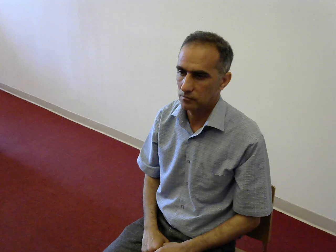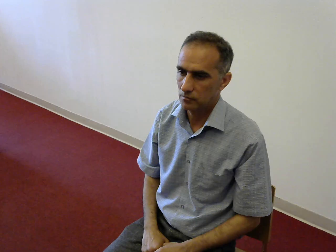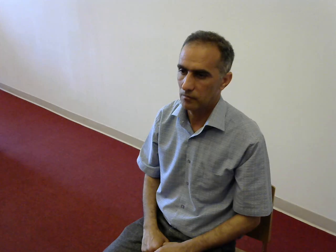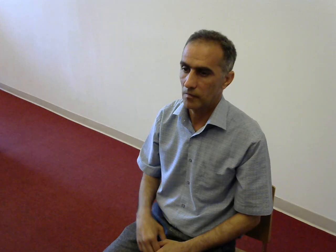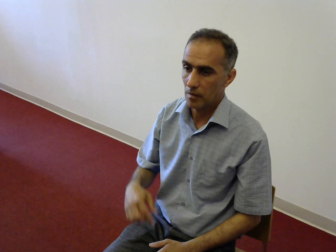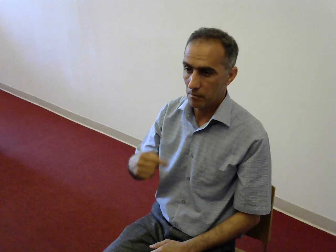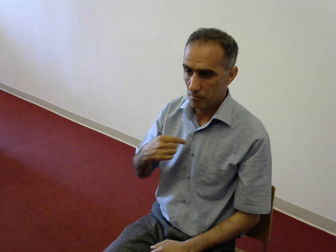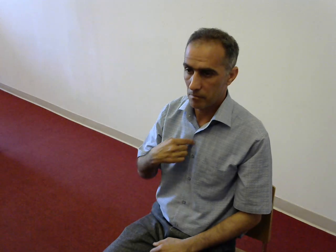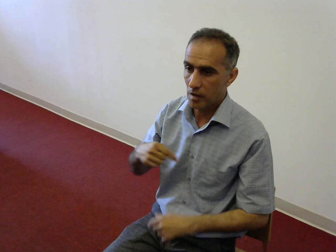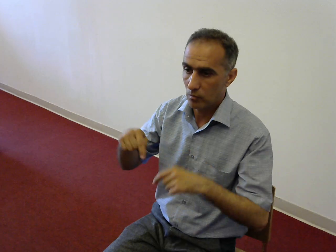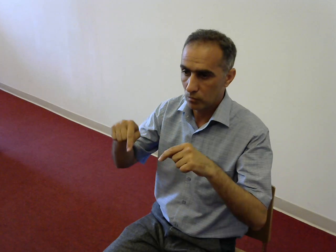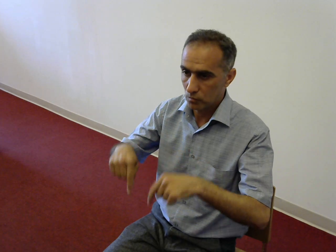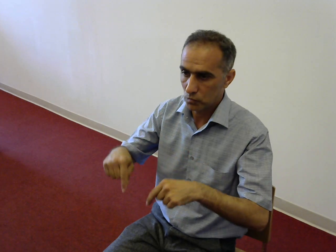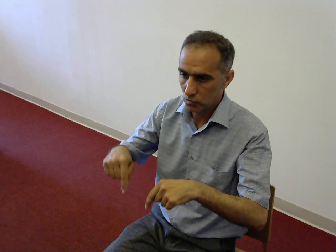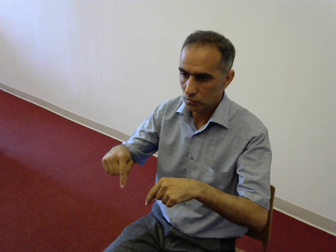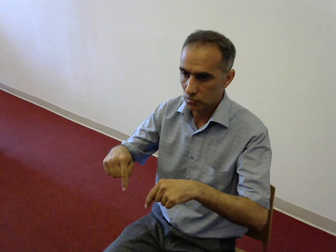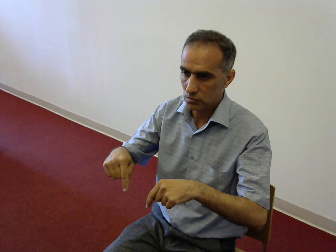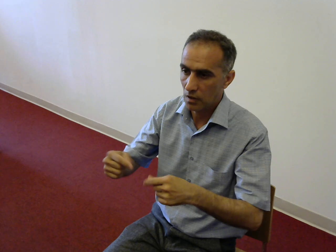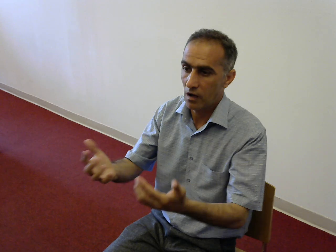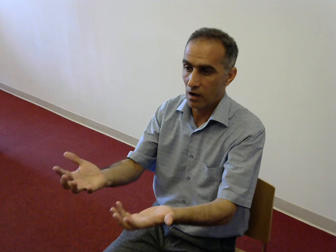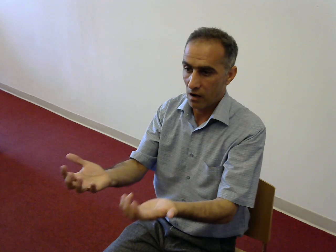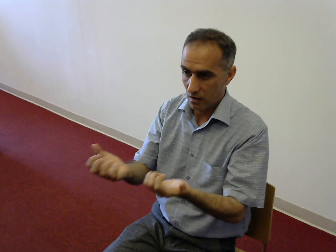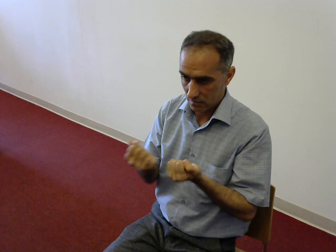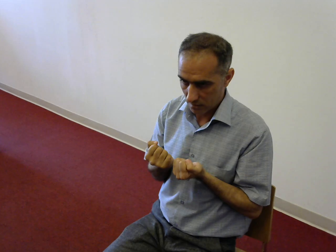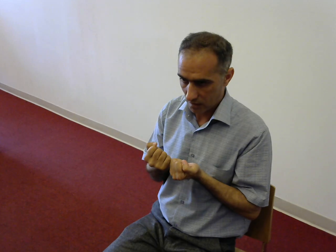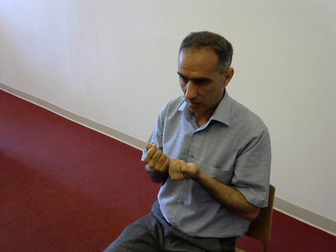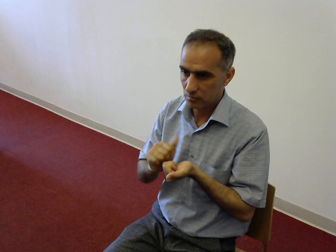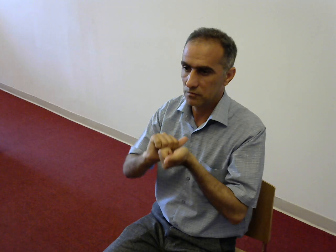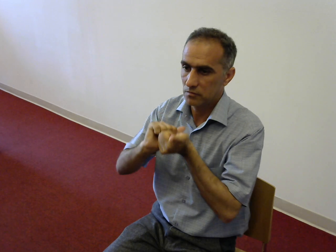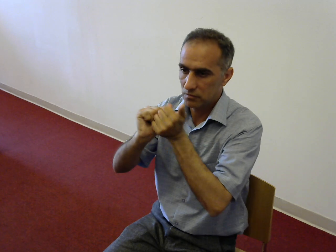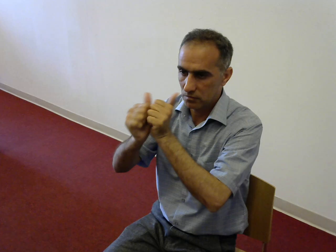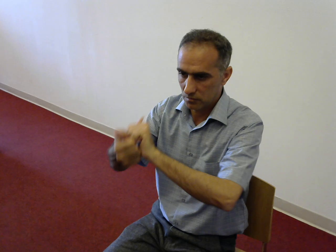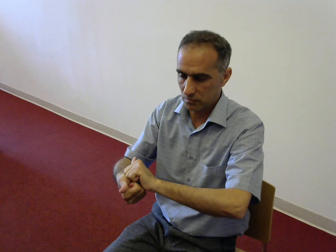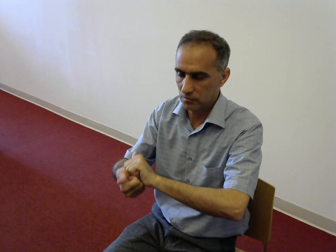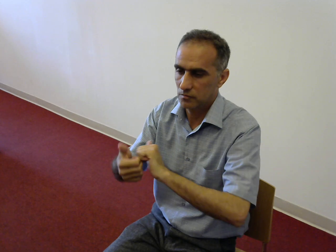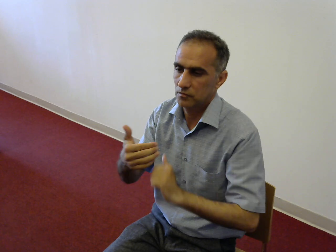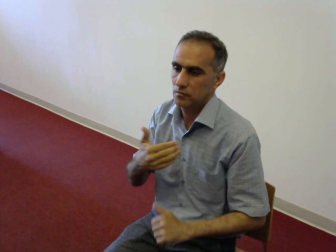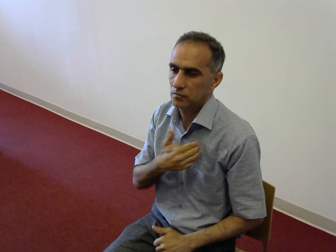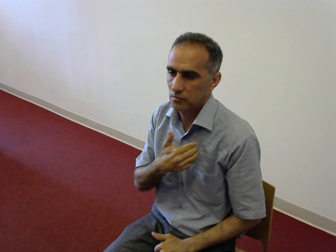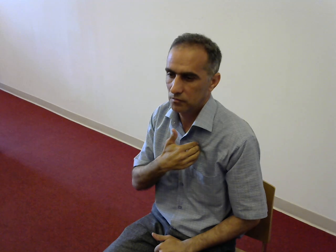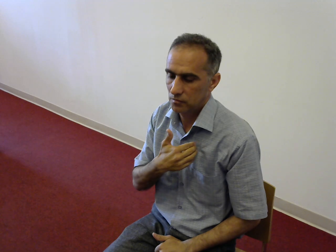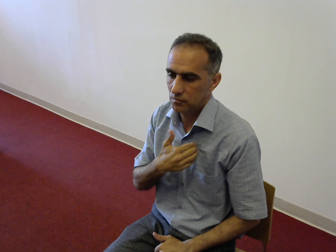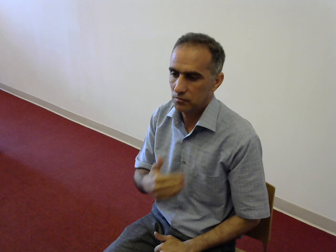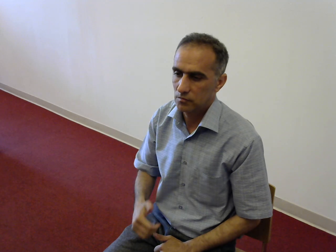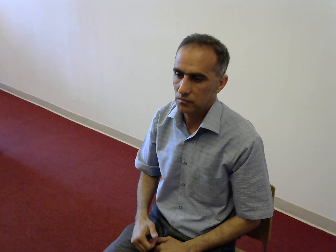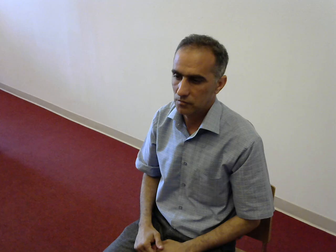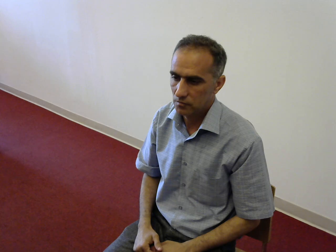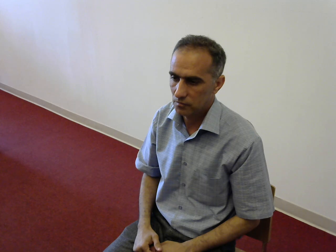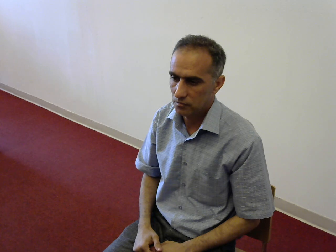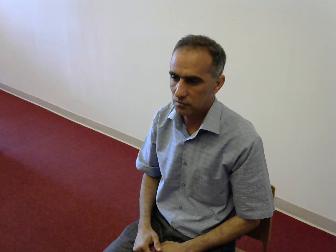Mən buradan aldıqlarımı dəyişmək istəyirəm